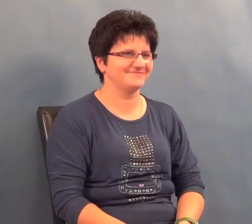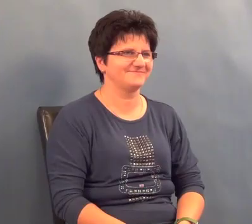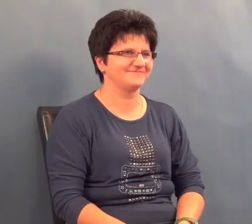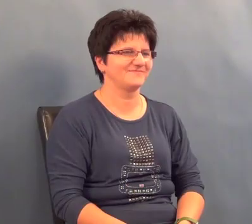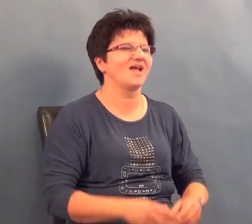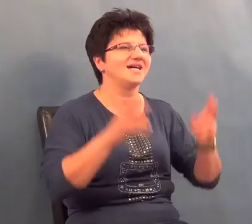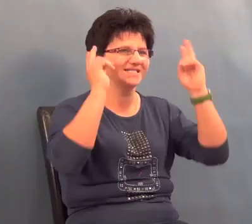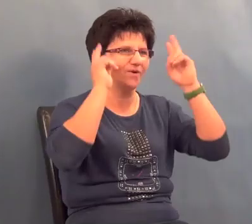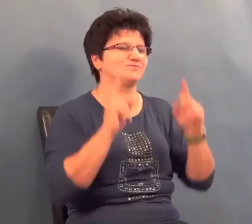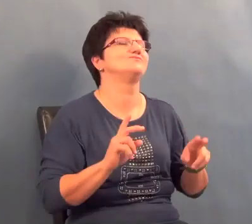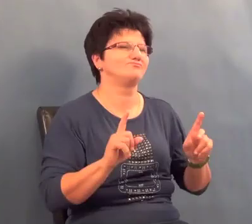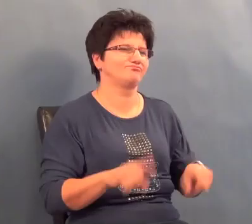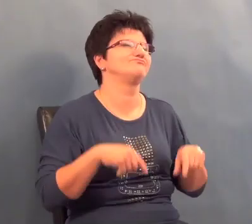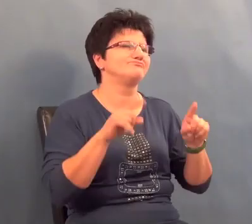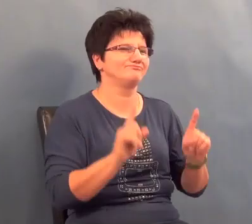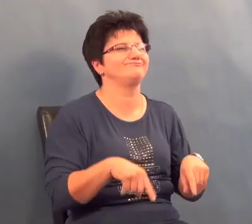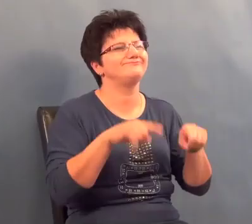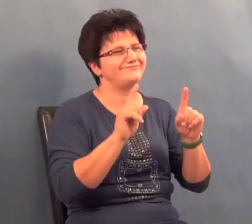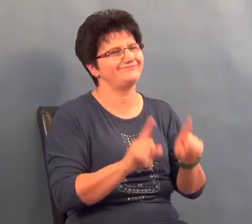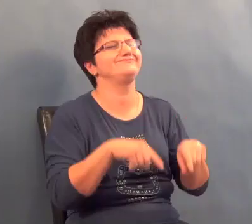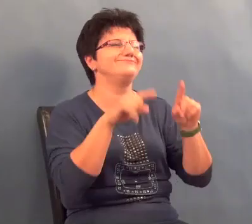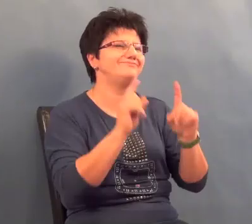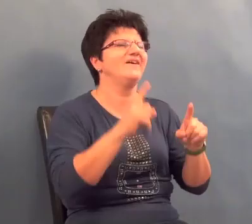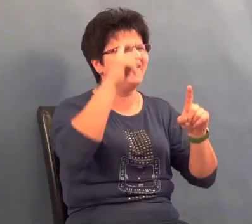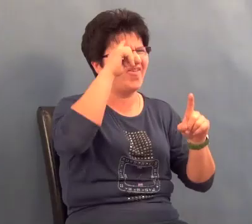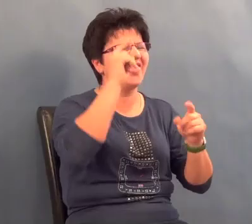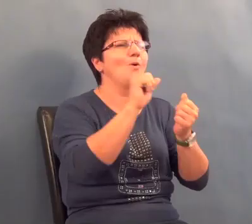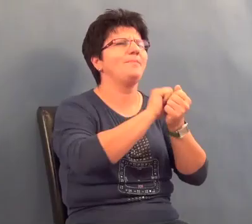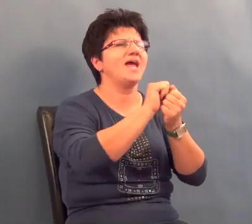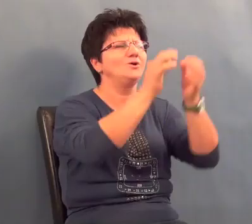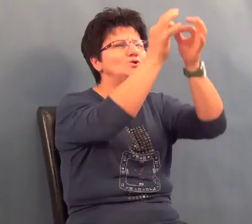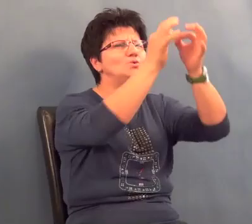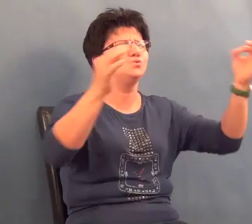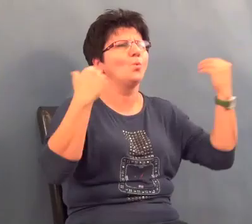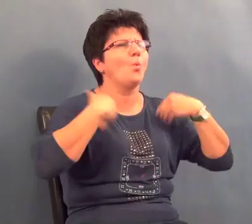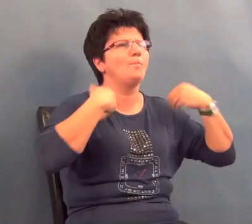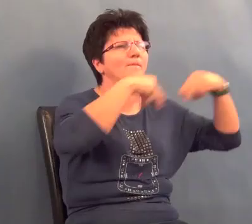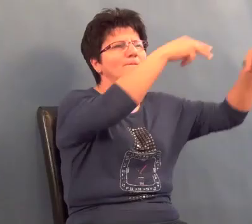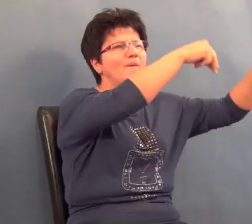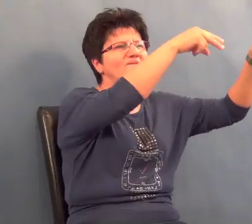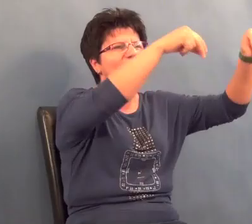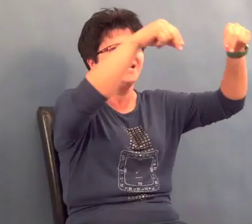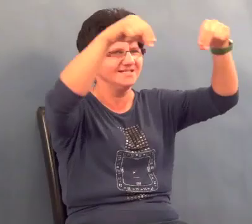Zając skacze, skacze... Wiesz, na sznurkach wiszą ubrania, suszy się pranie.